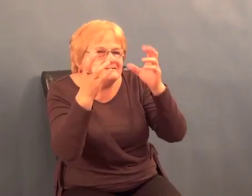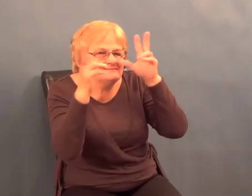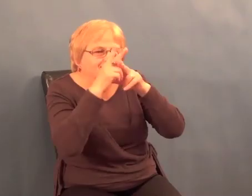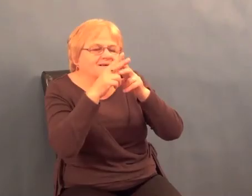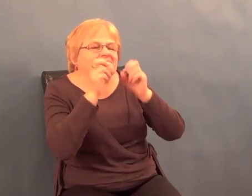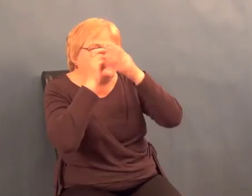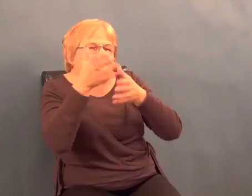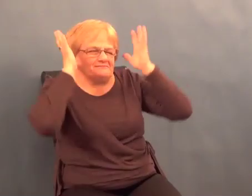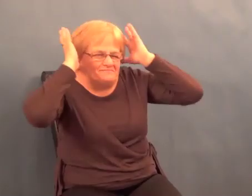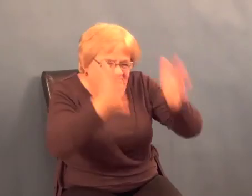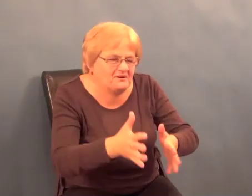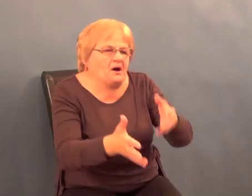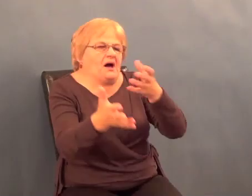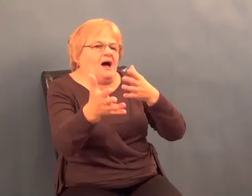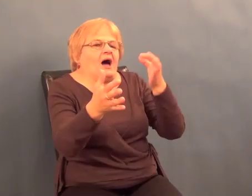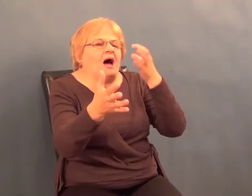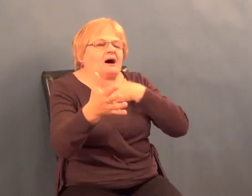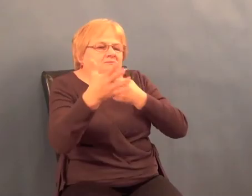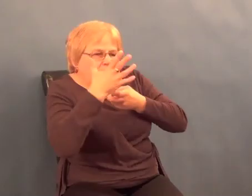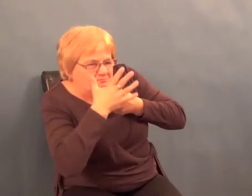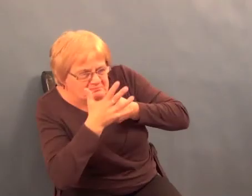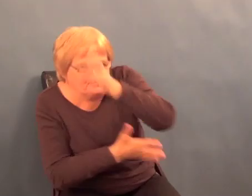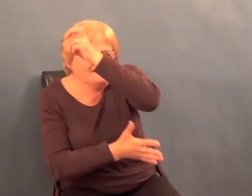Biegnie tam szybko, pies go wyrzuca.